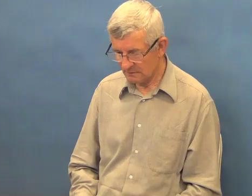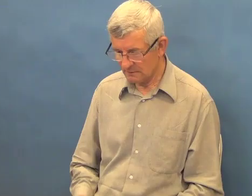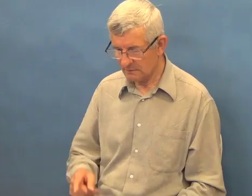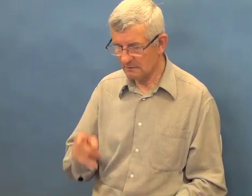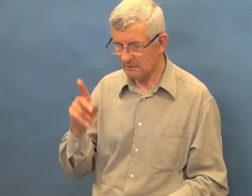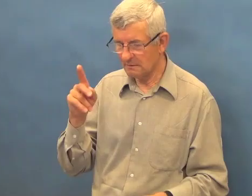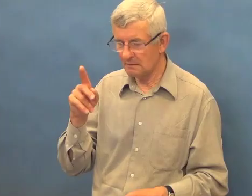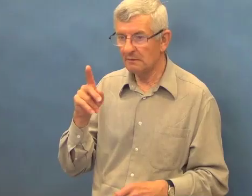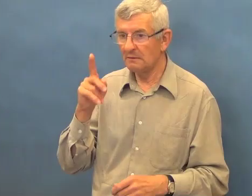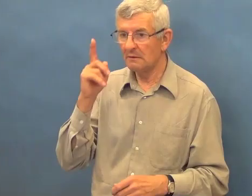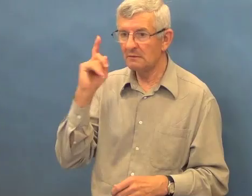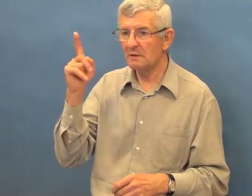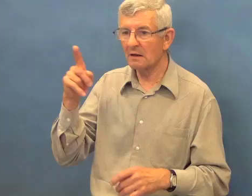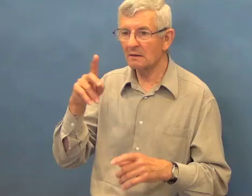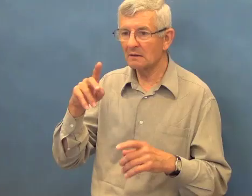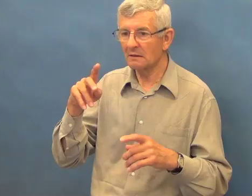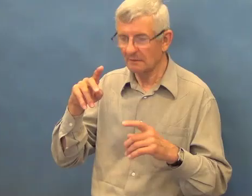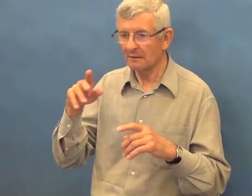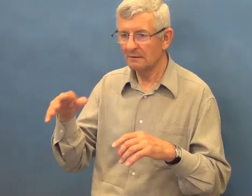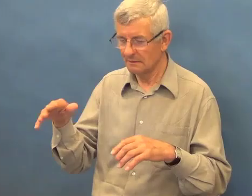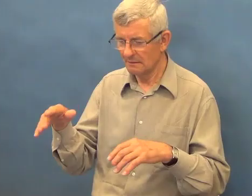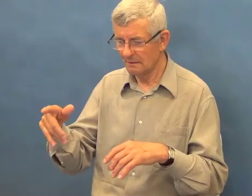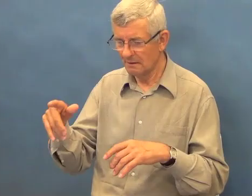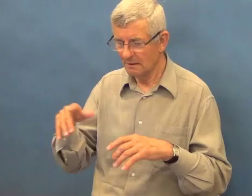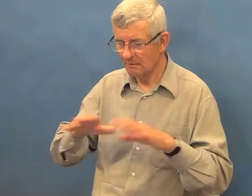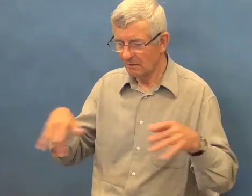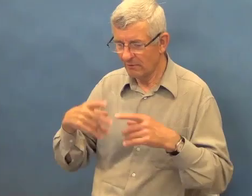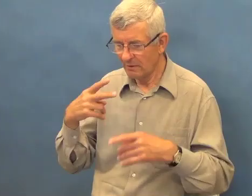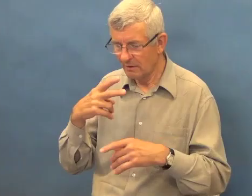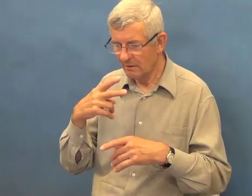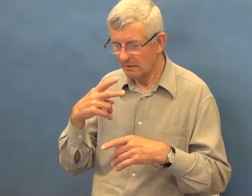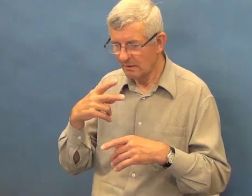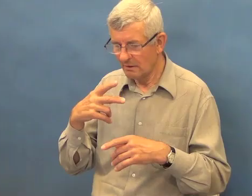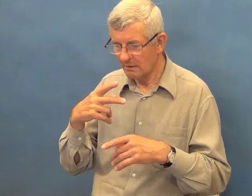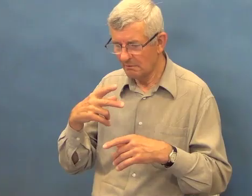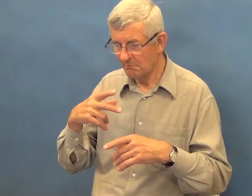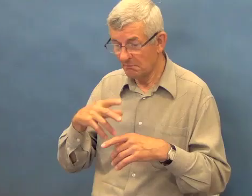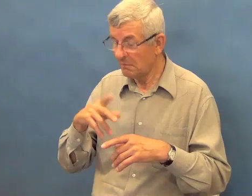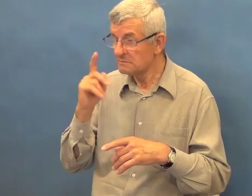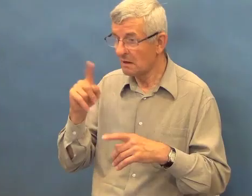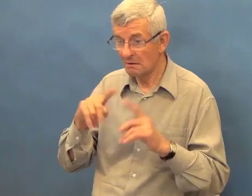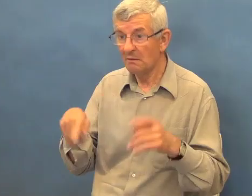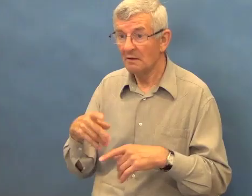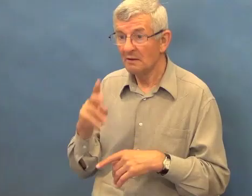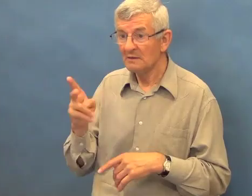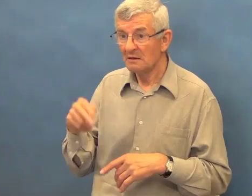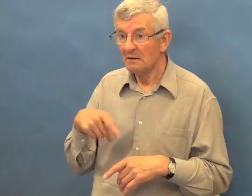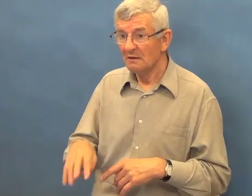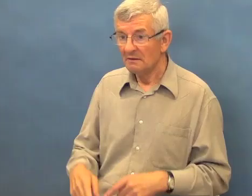Okrągły znak to znaczy, że jest zakaz pływania.